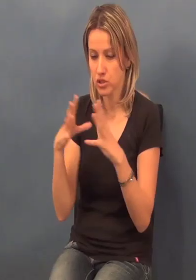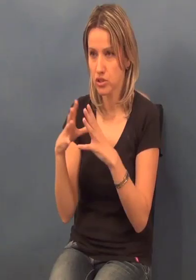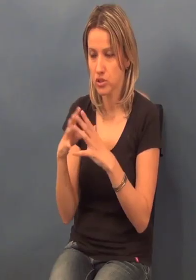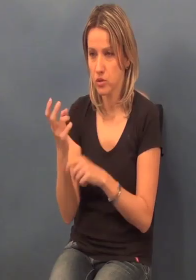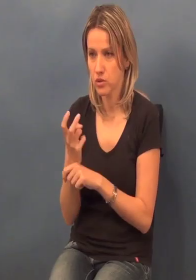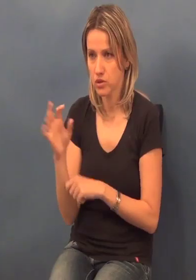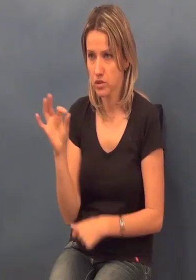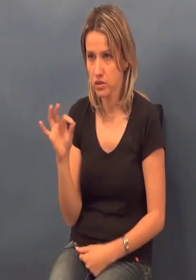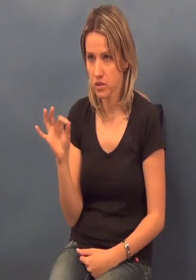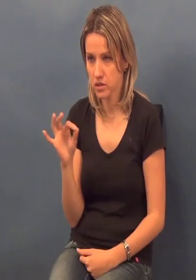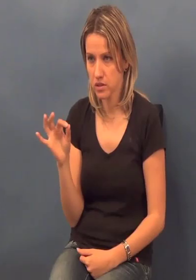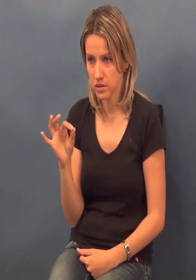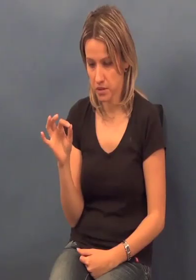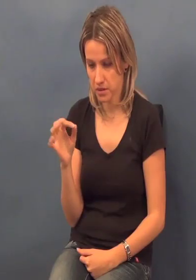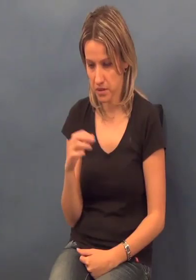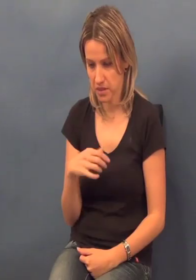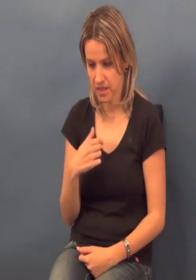Dziesiątego lutego, środa?